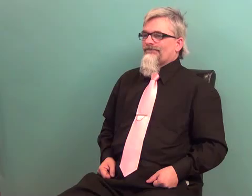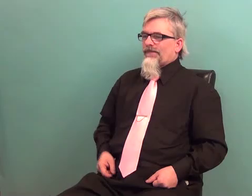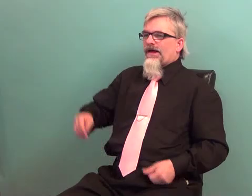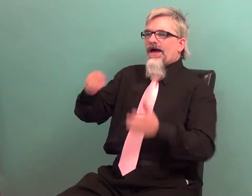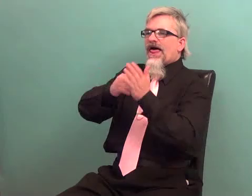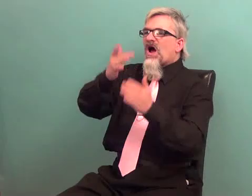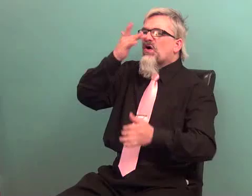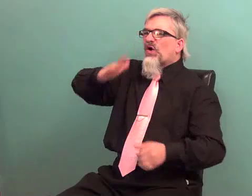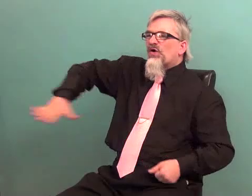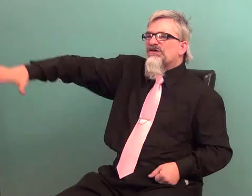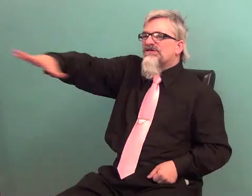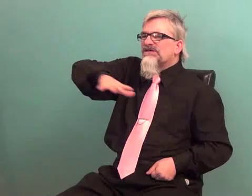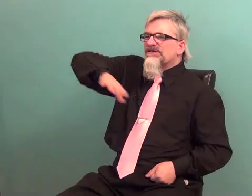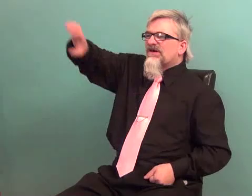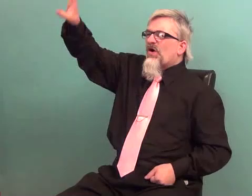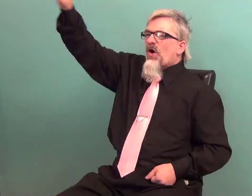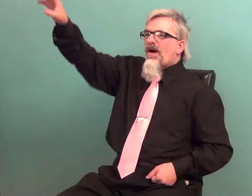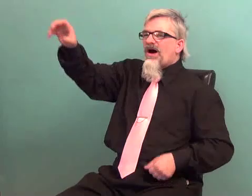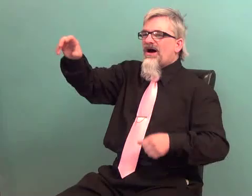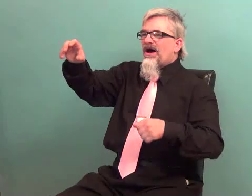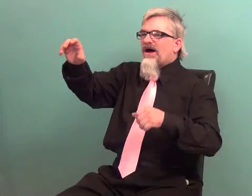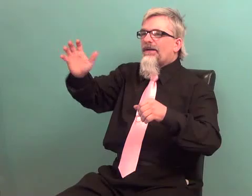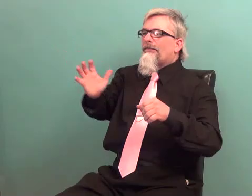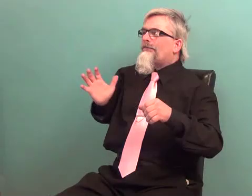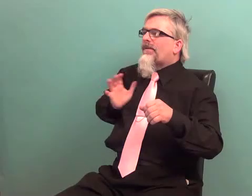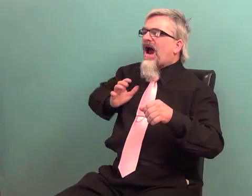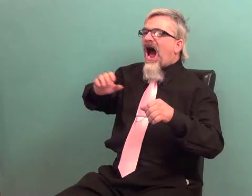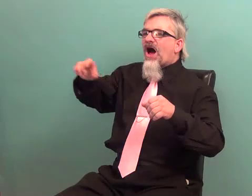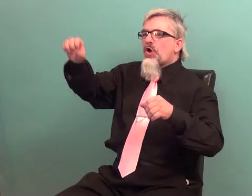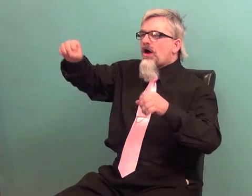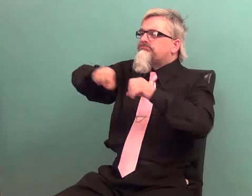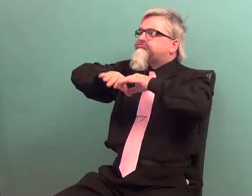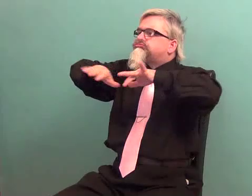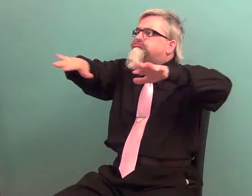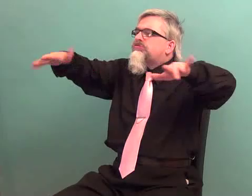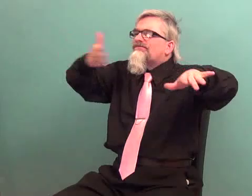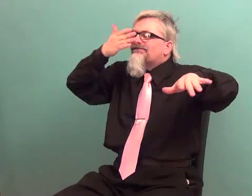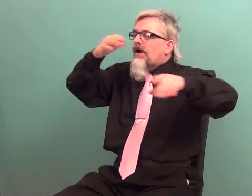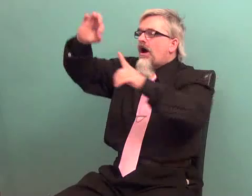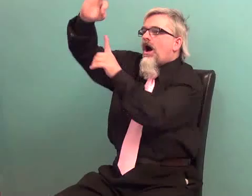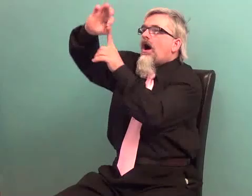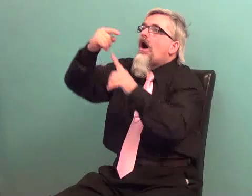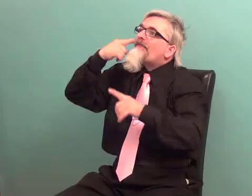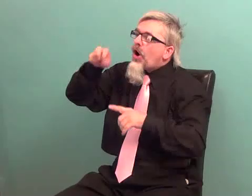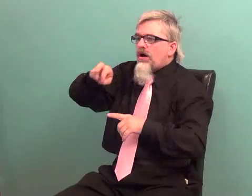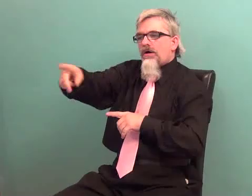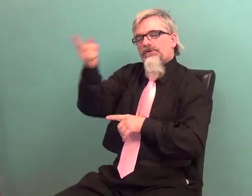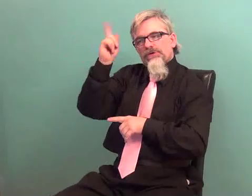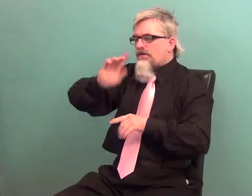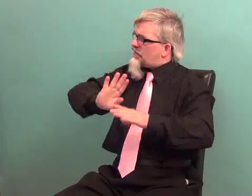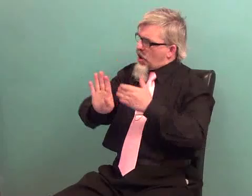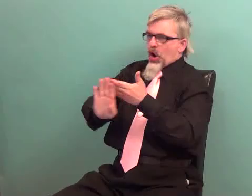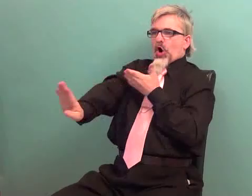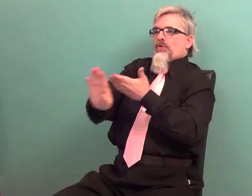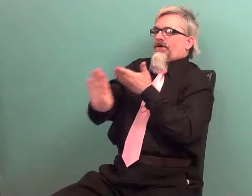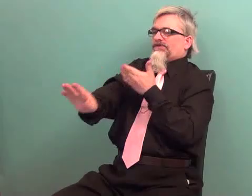To zazwyczaj jest w Rosji, jest takie miejsce gdzie jest promieniowanie od bomby atomowej, jest tam postawiony ten znak i jak widać ten znak, to nie wolno tam wchodzić.